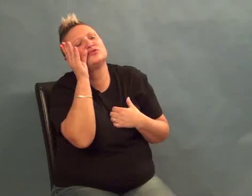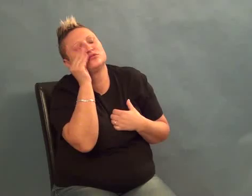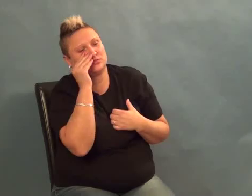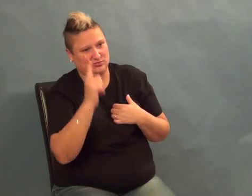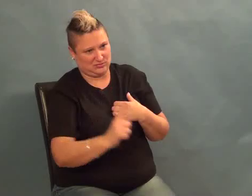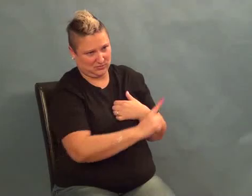Mówi, że pójdzie na górę.